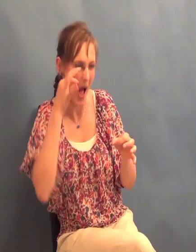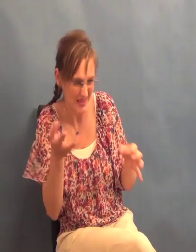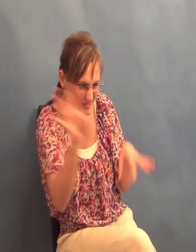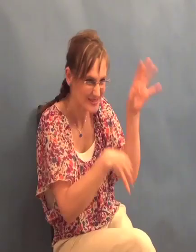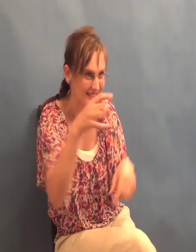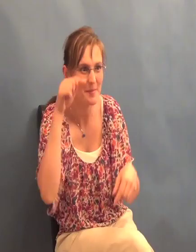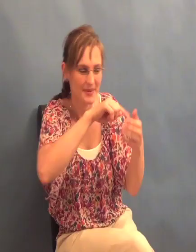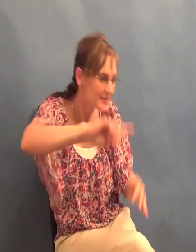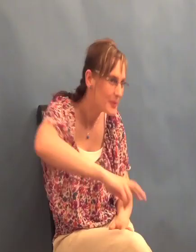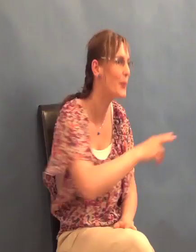Kotu nie udaje się i ptak odlatuje.